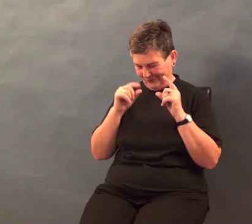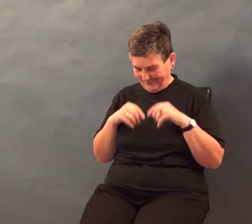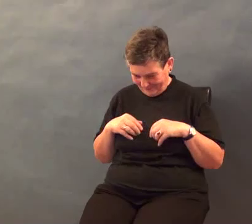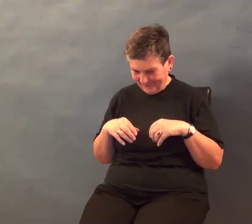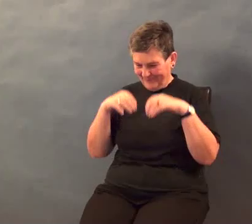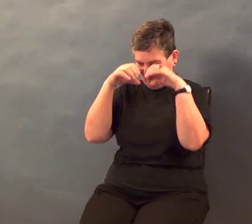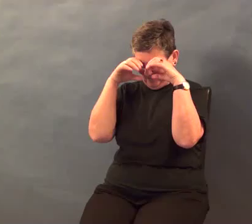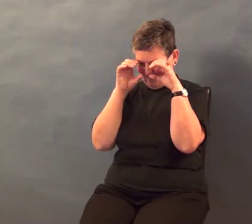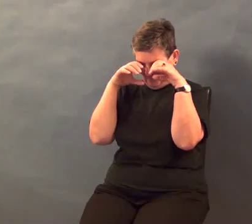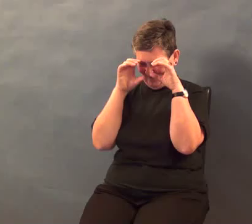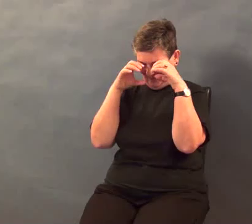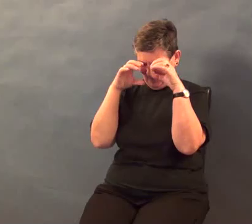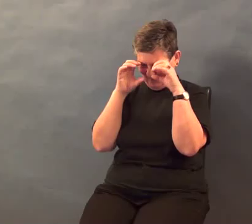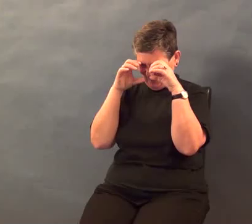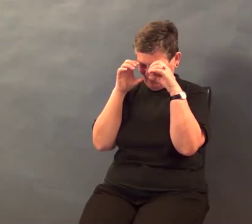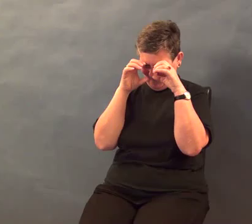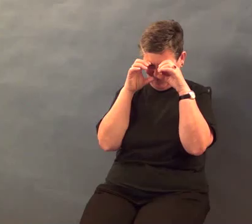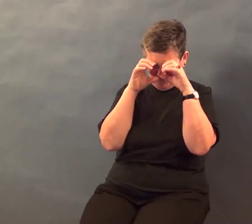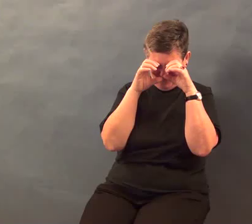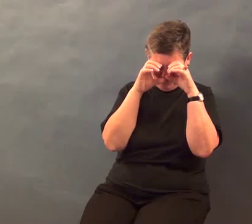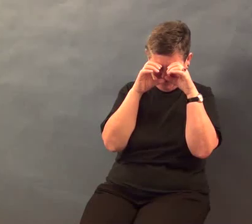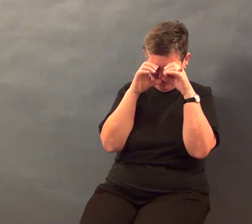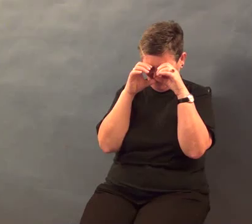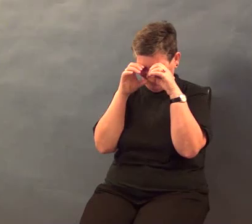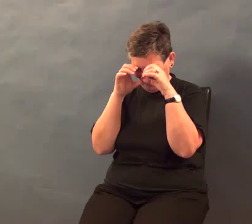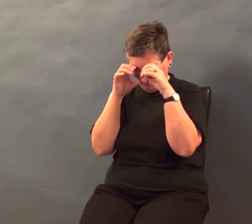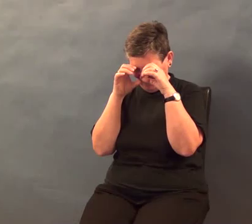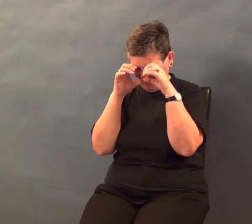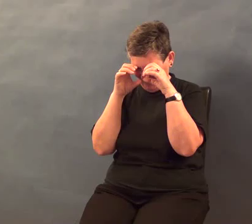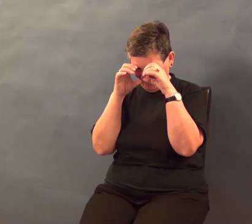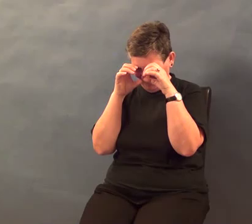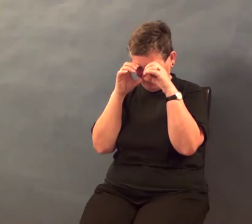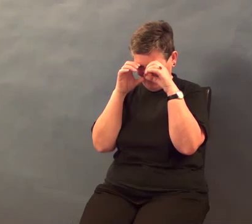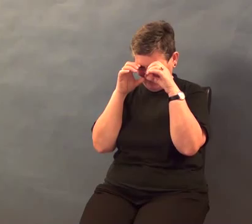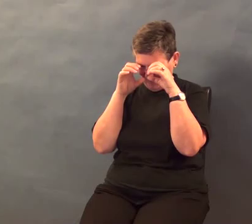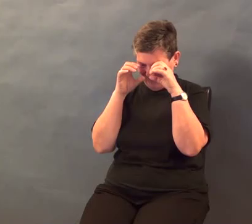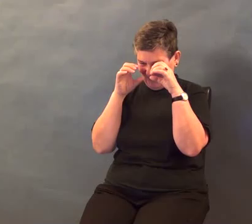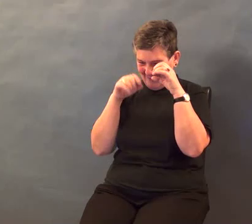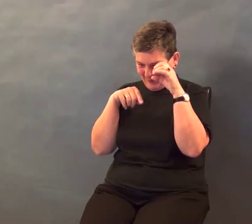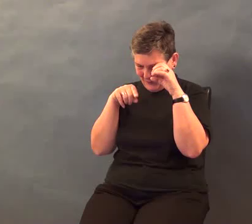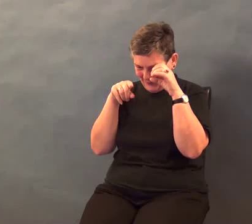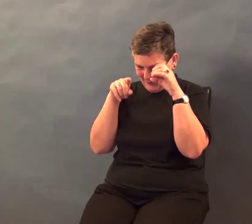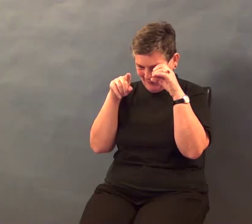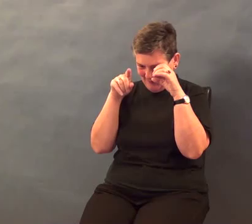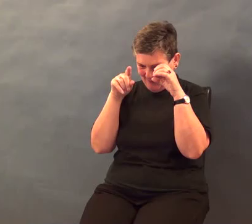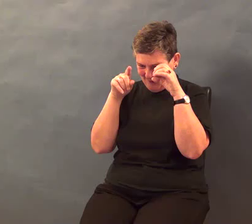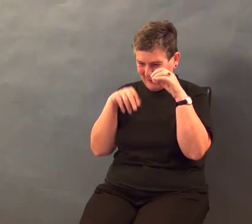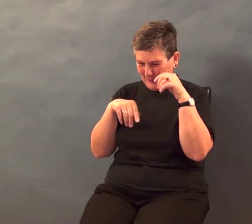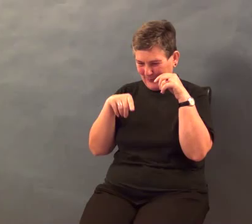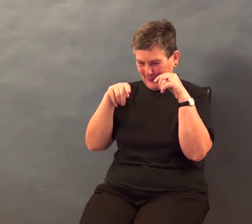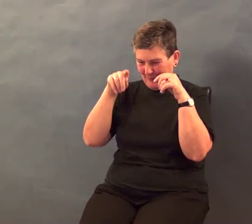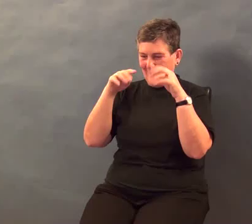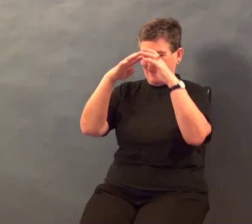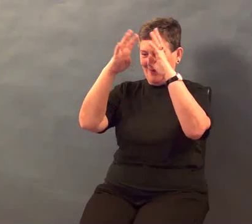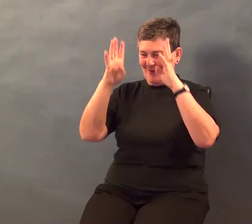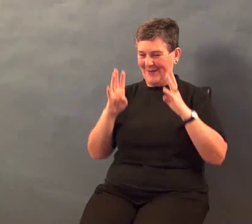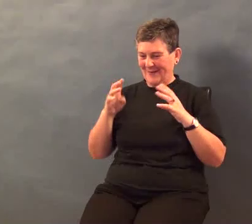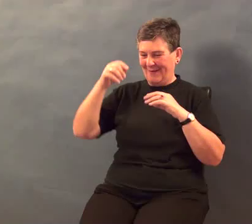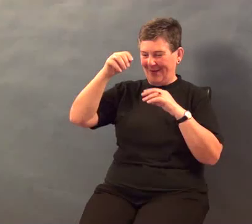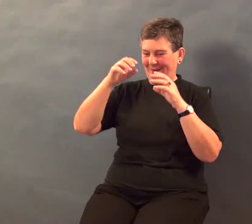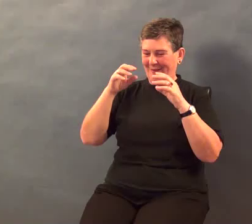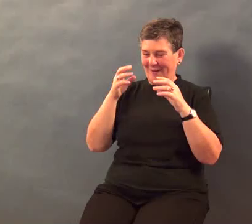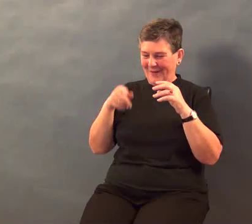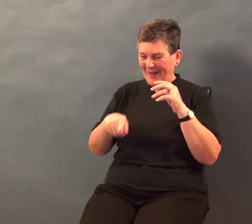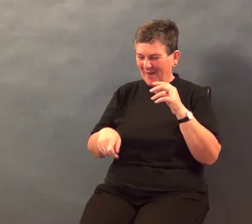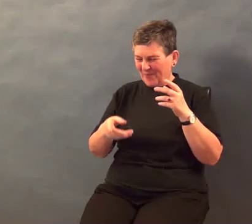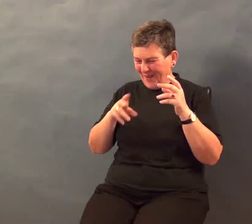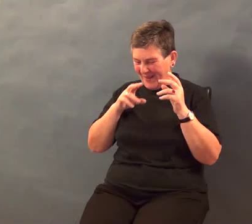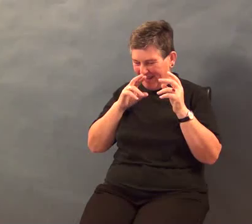Kot patrzy przez lornetkę i zauważa ptaszka w klatce.